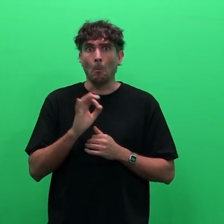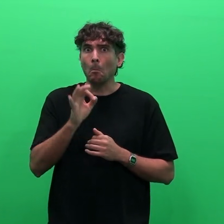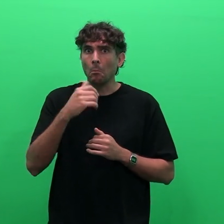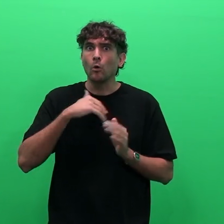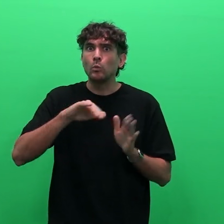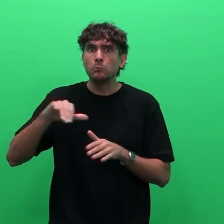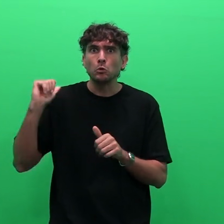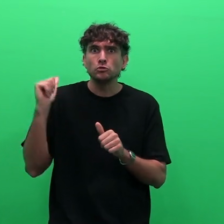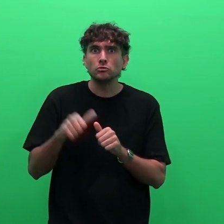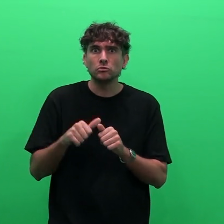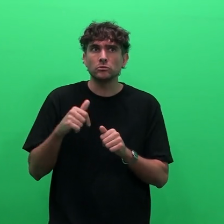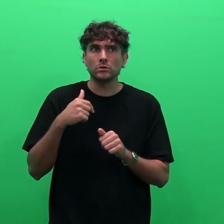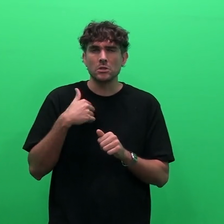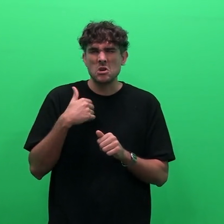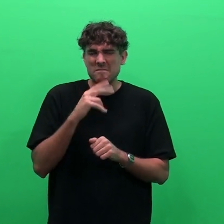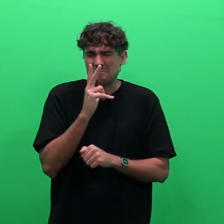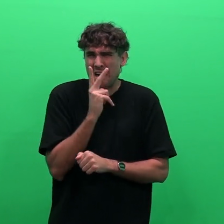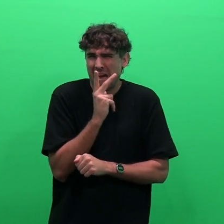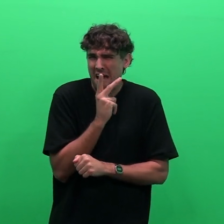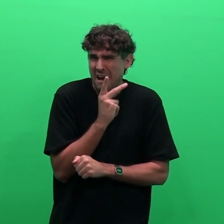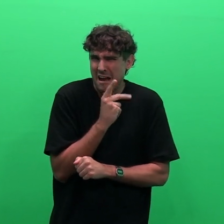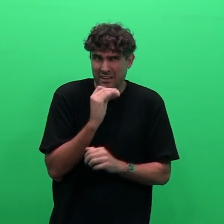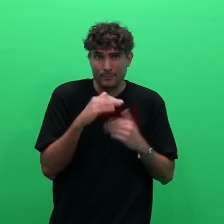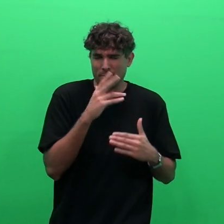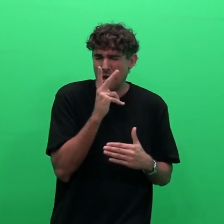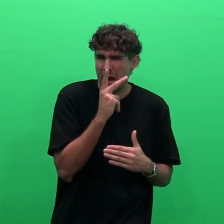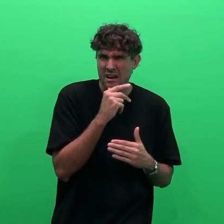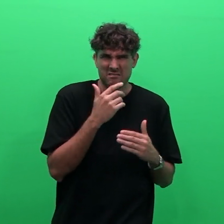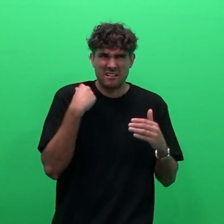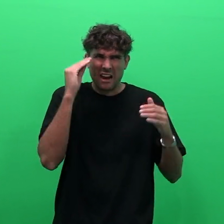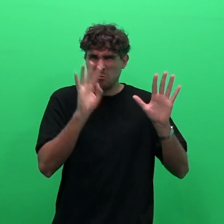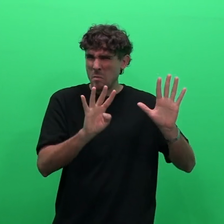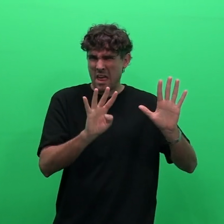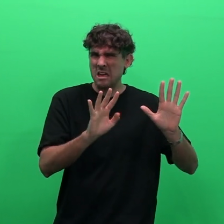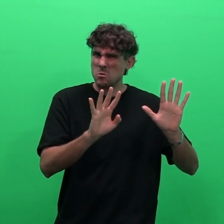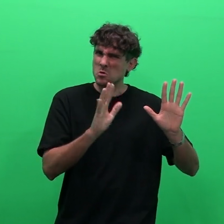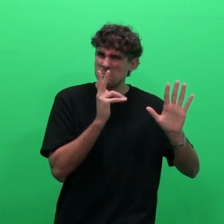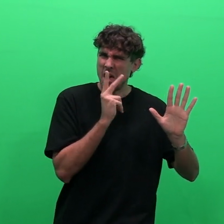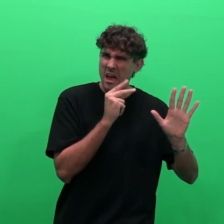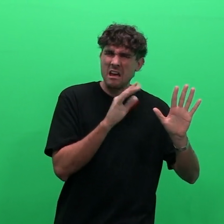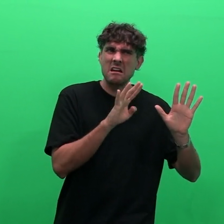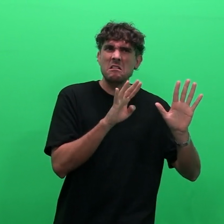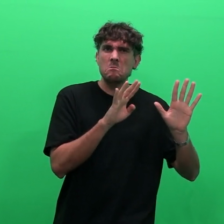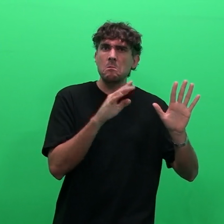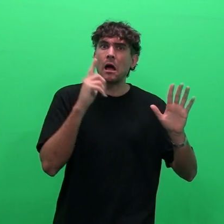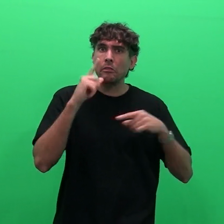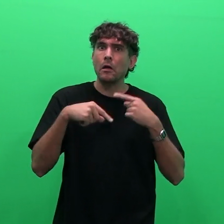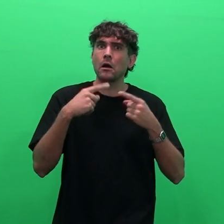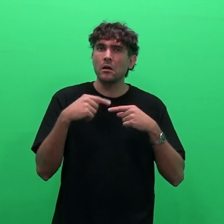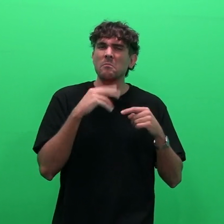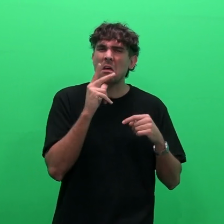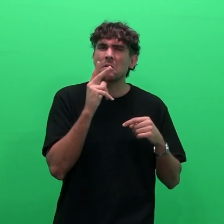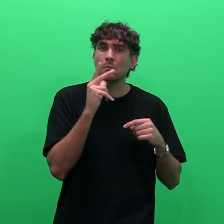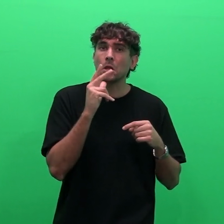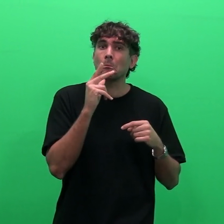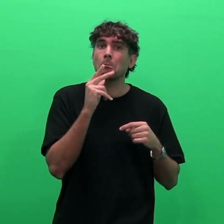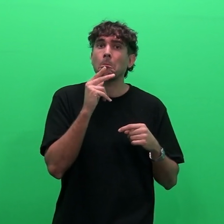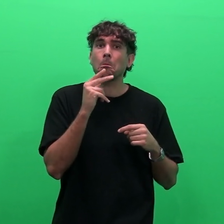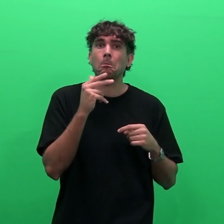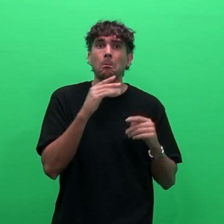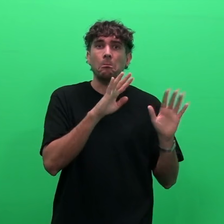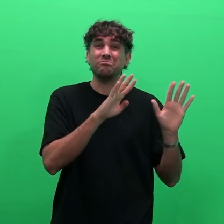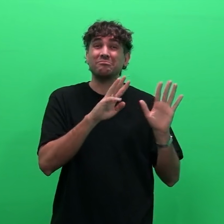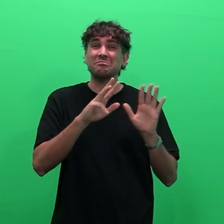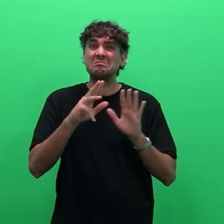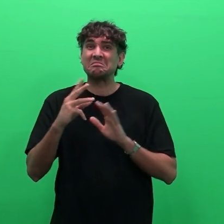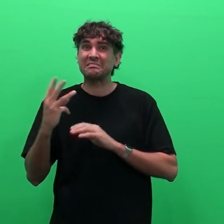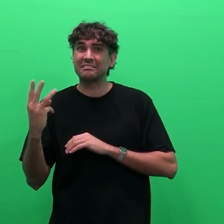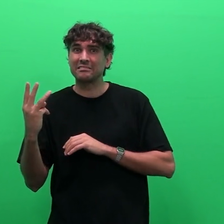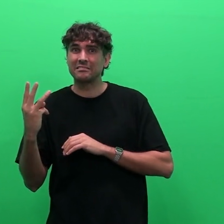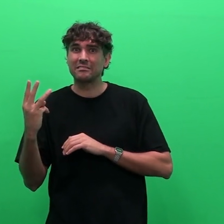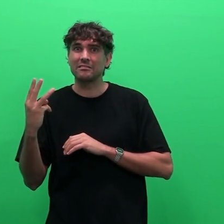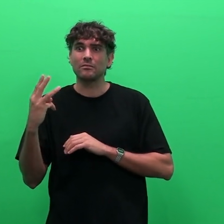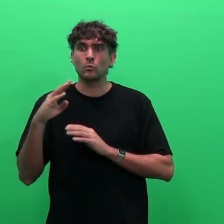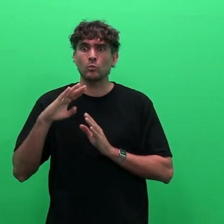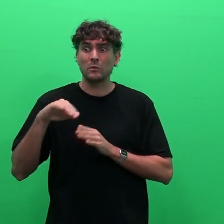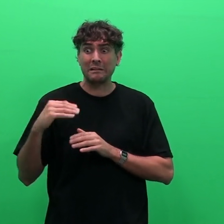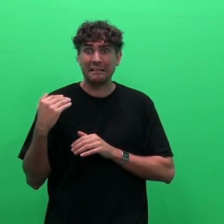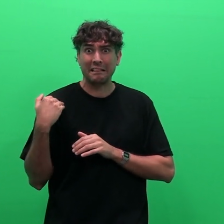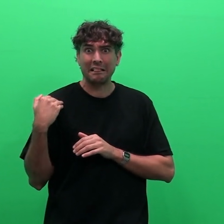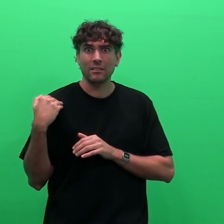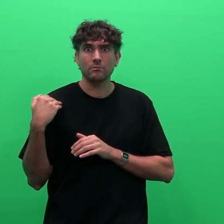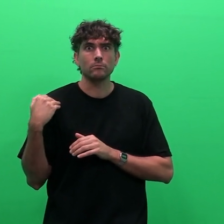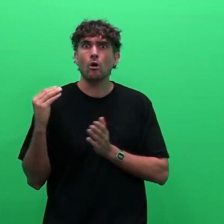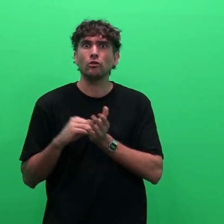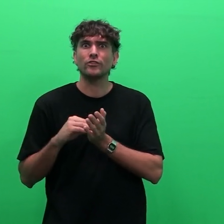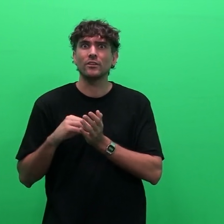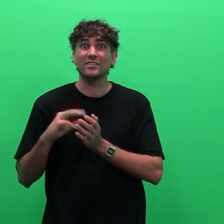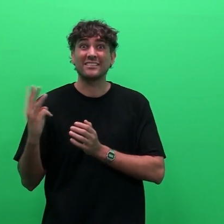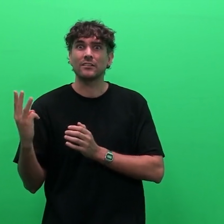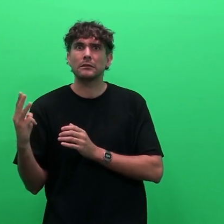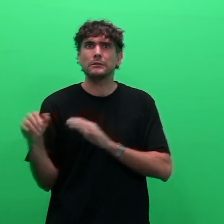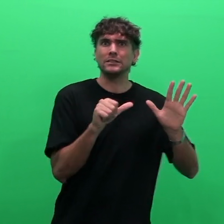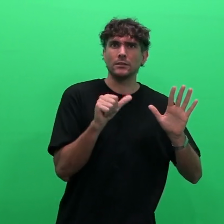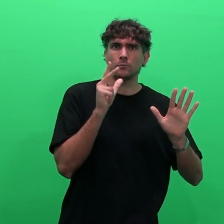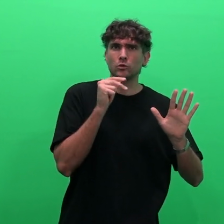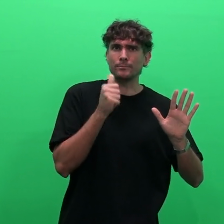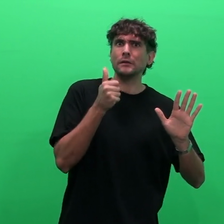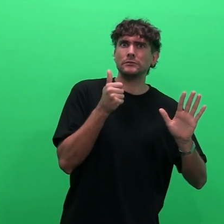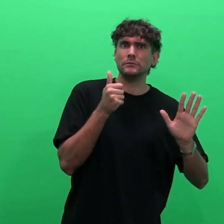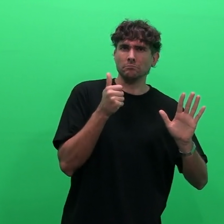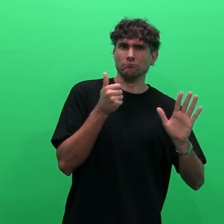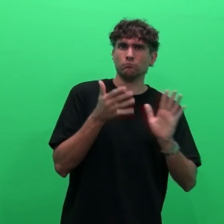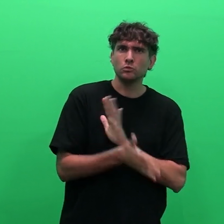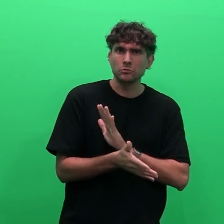Sí, últimament em fa molt de mal, quan començo a sentir el dolor posaria una nota d'un nou, però quan van passant els dies el dolor va a menys i va disminuint fins al tres. Tot i que darrerament ha anat del ters al sis, m'ha fet una mica més de mal. Per què?